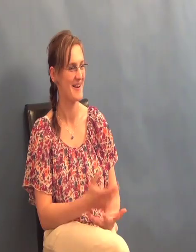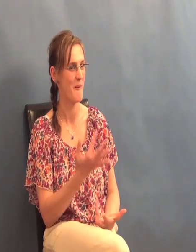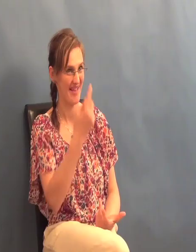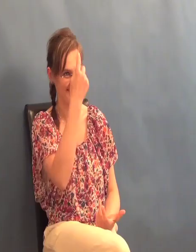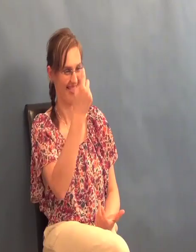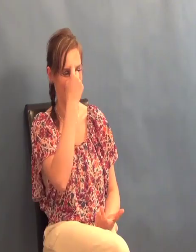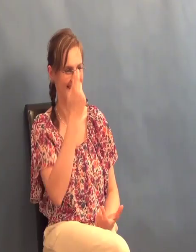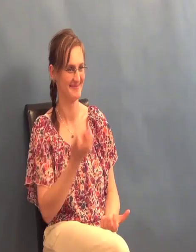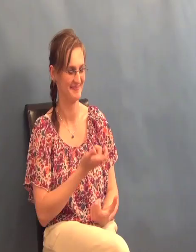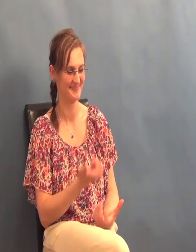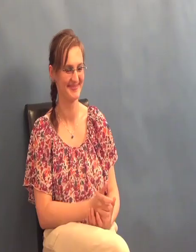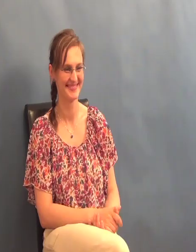Łatwo trafić w czoło, to niebezpieczne.